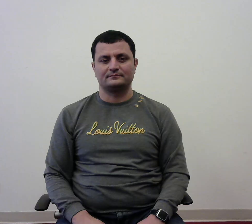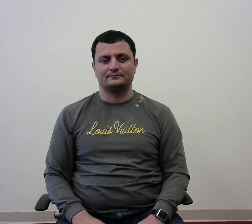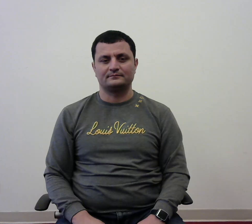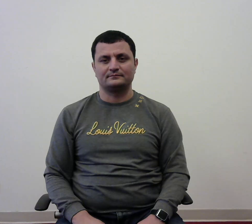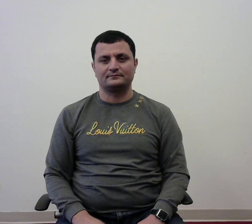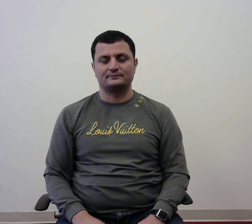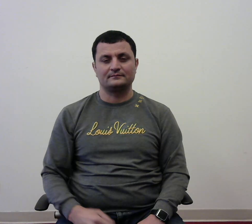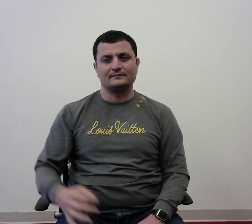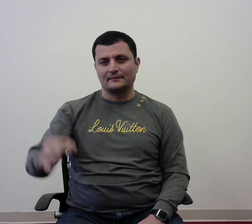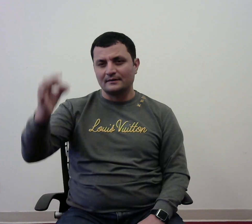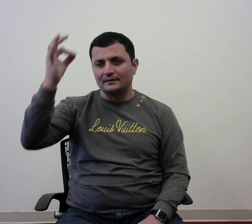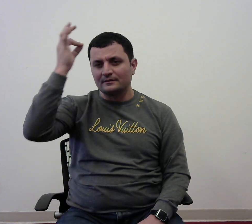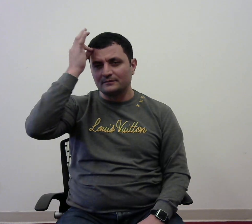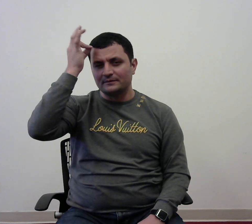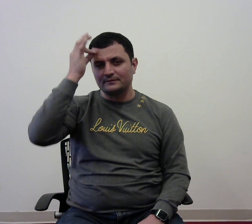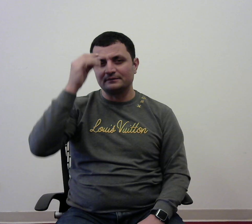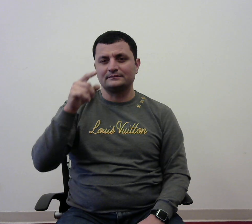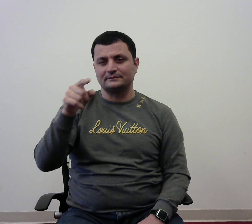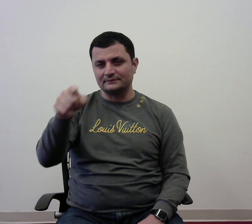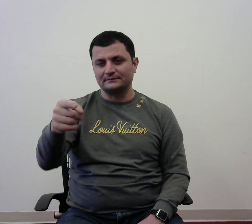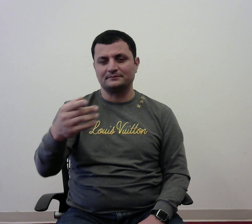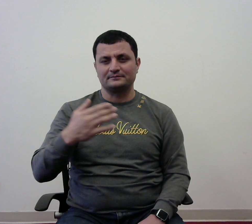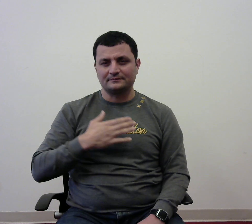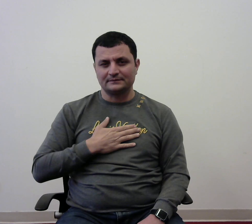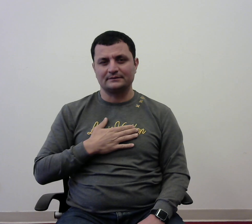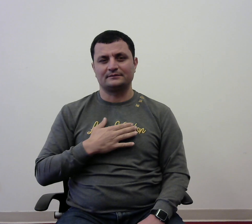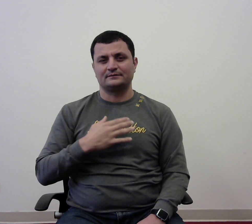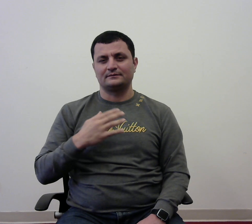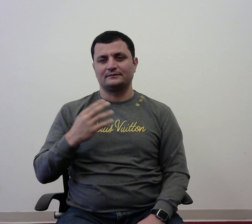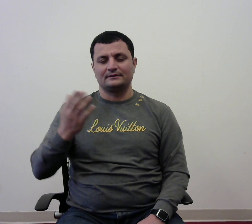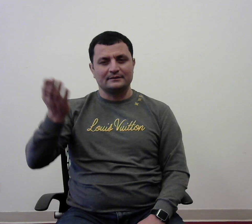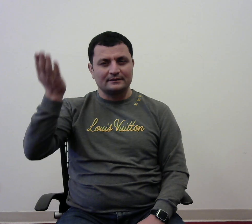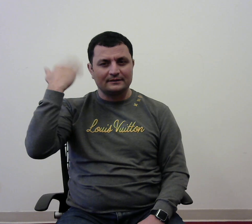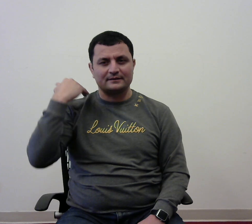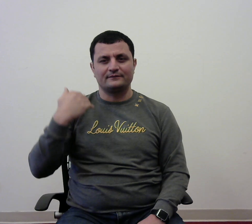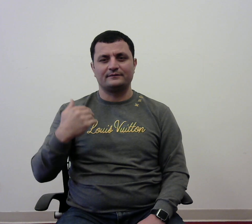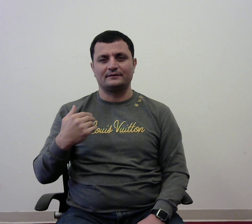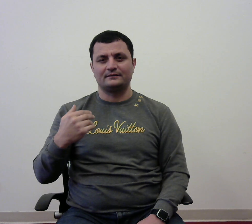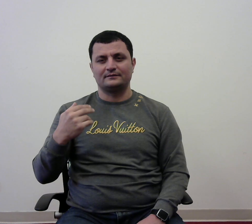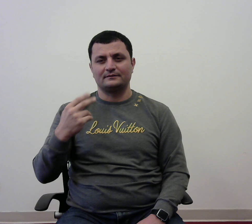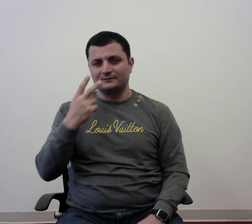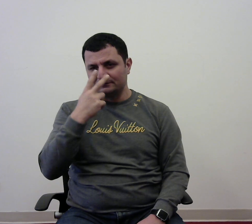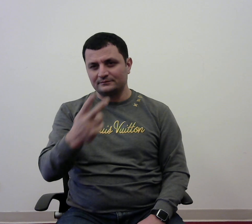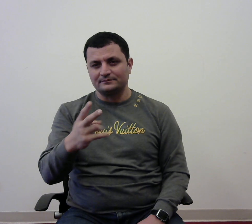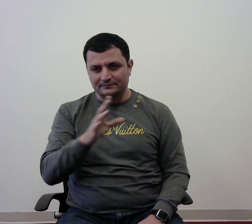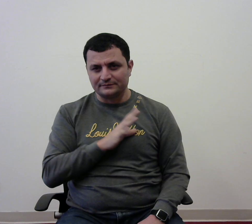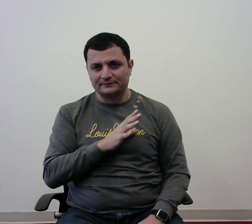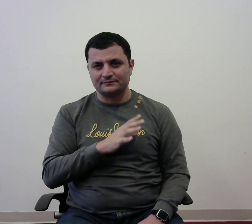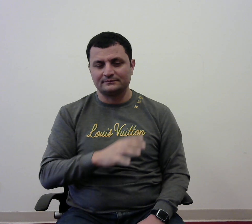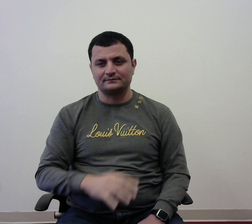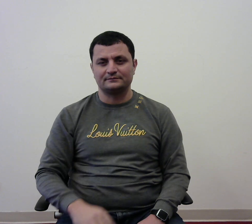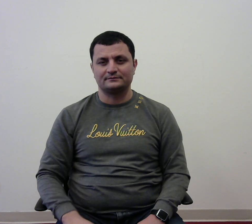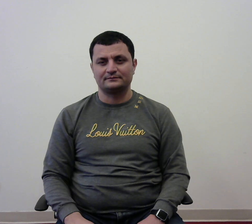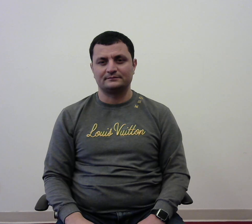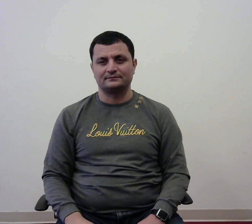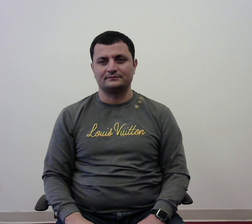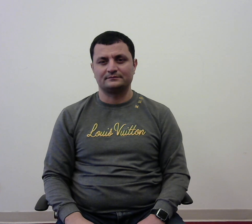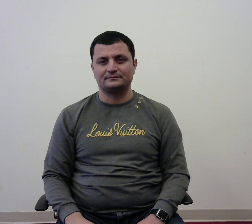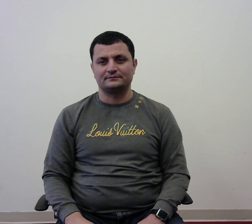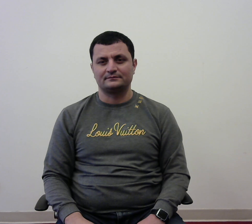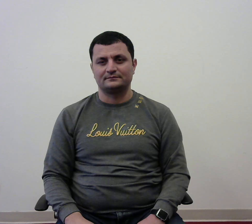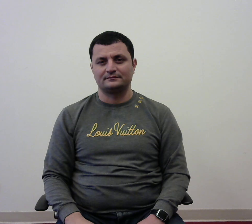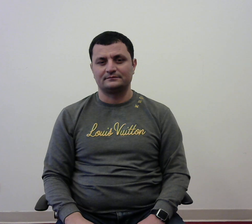Xatırladım, səni mən əvvəl də görmüşəm